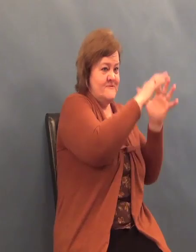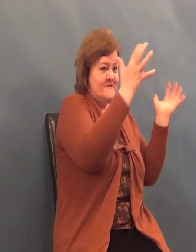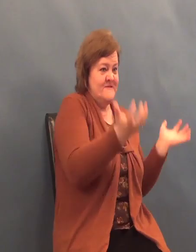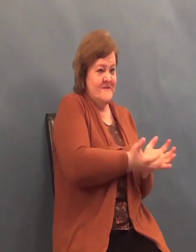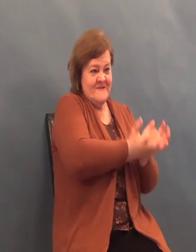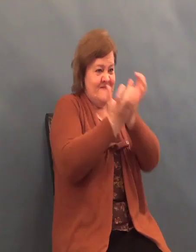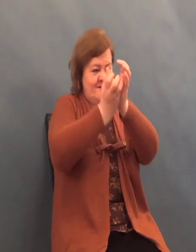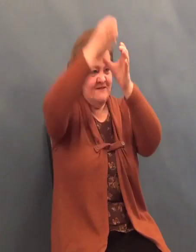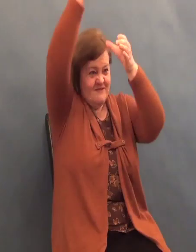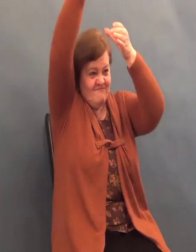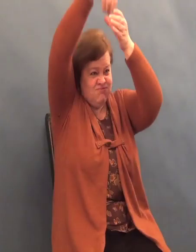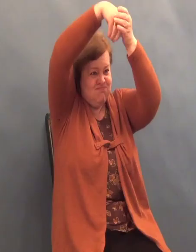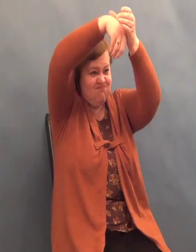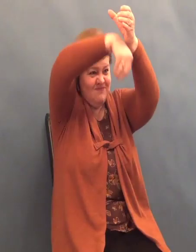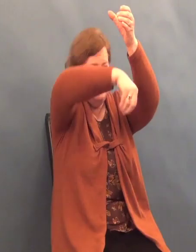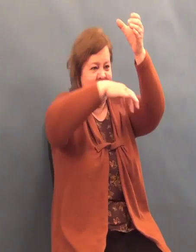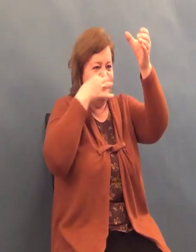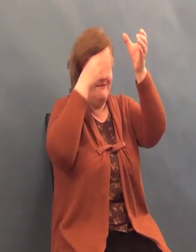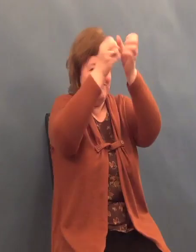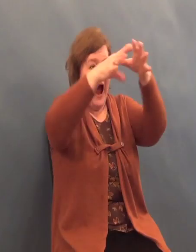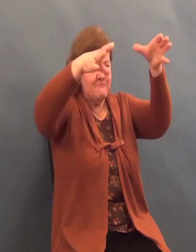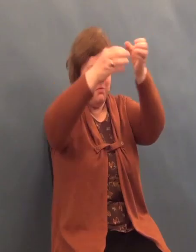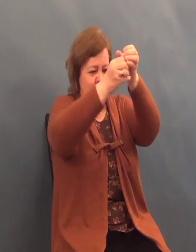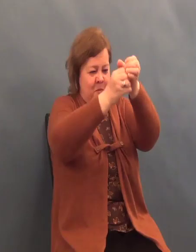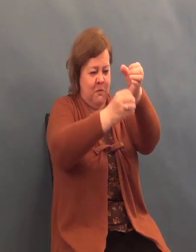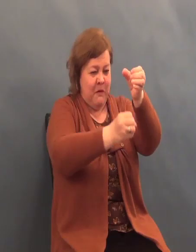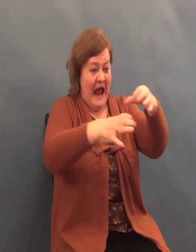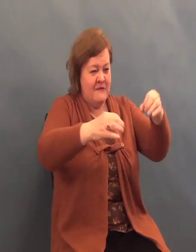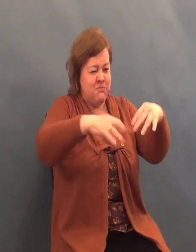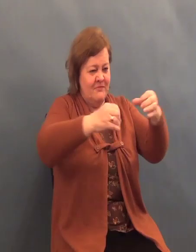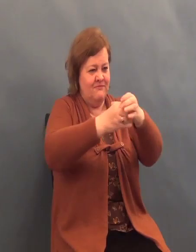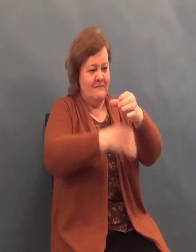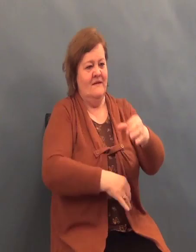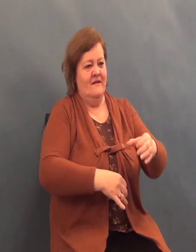Spuszcza kulę w rynnę, kot przestraszony, kula spada na niego i obija się o rynnę.